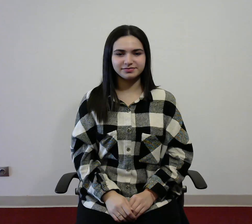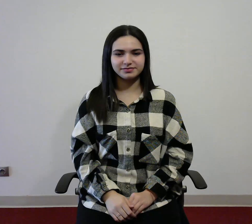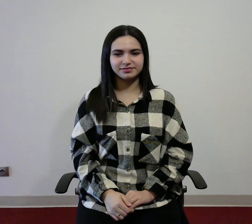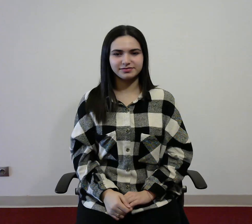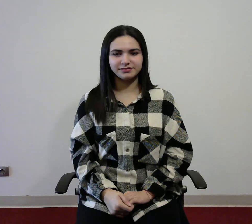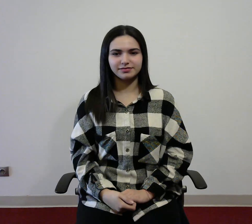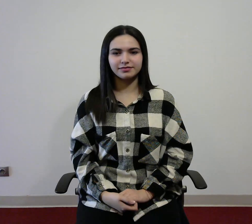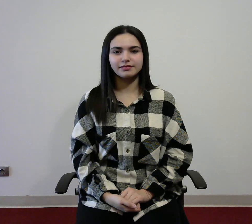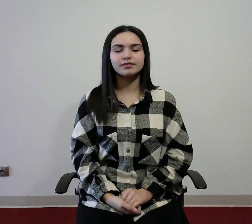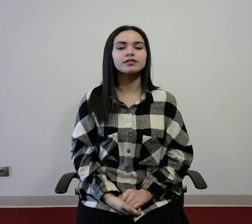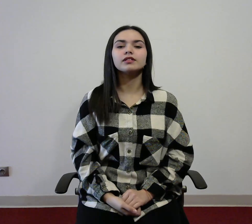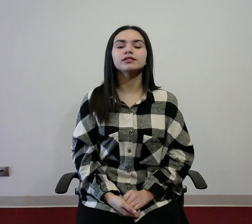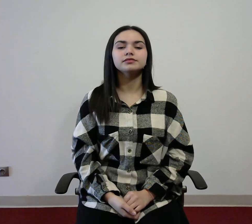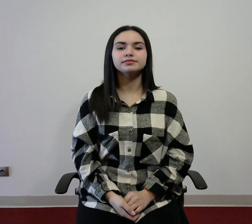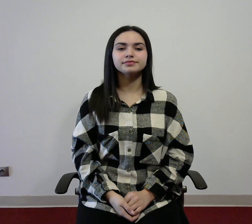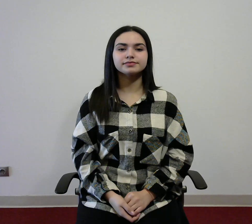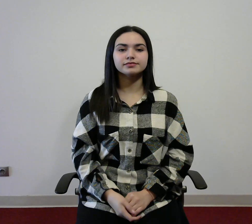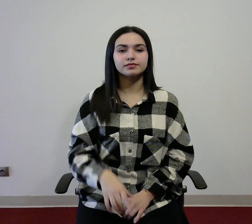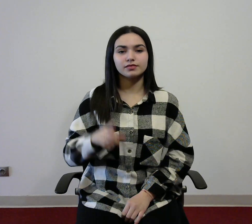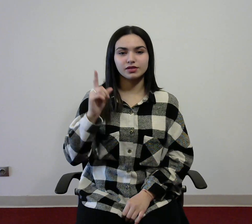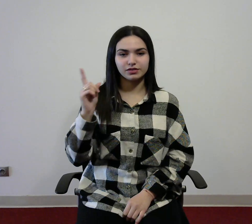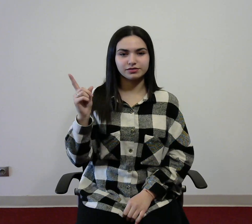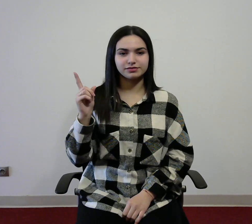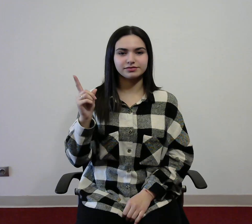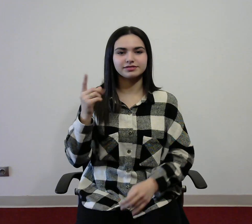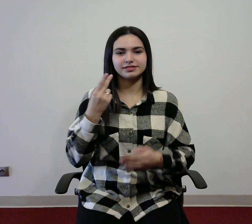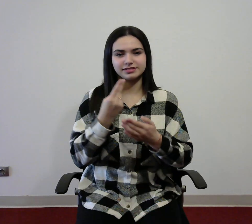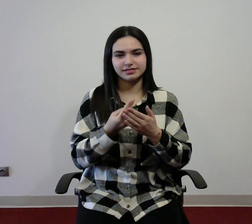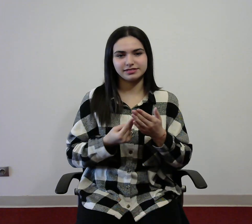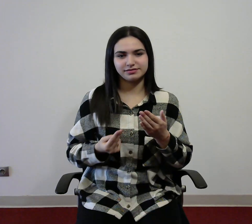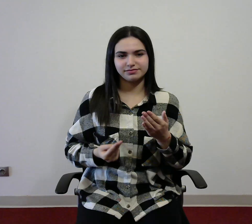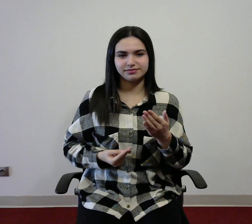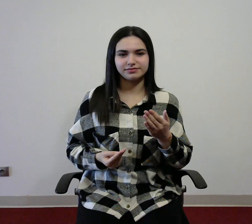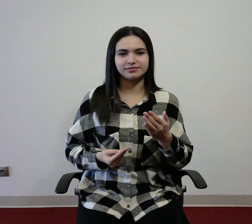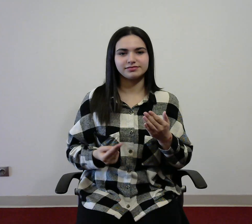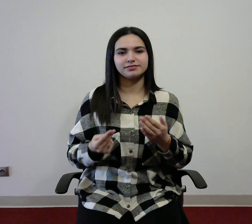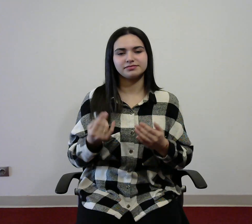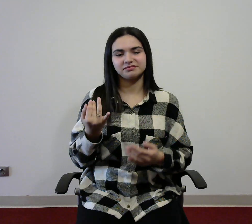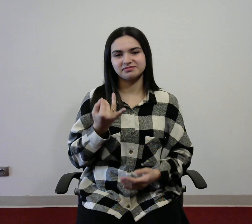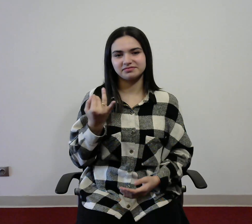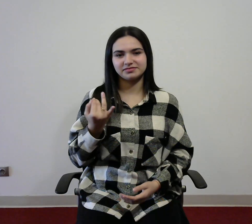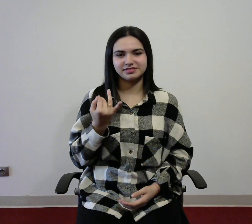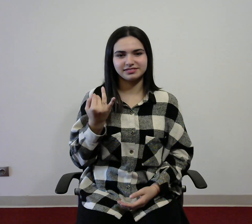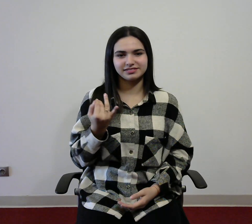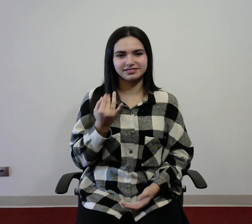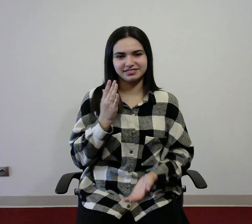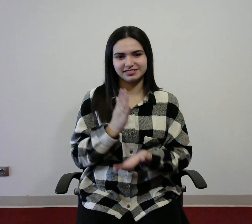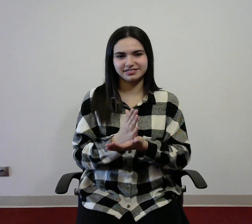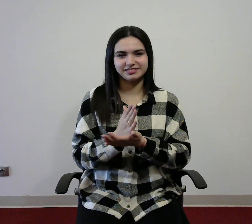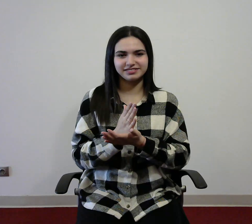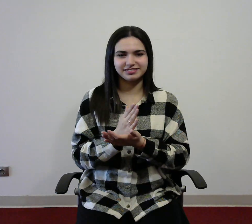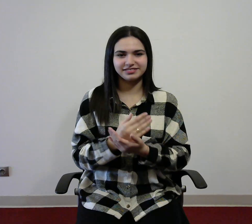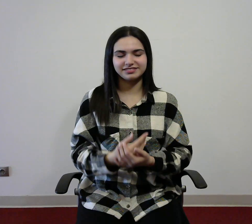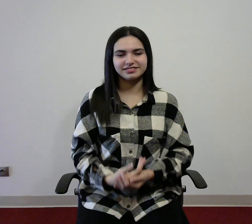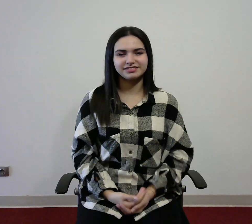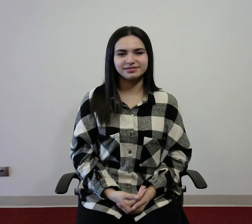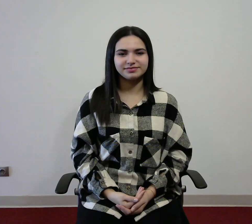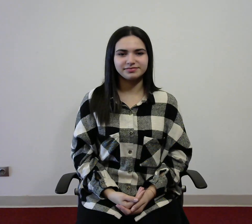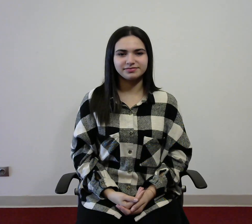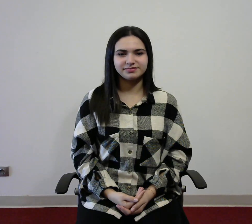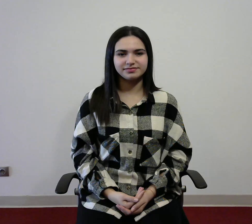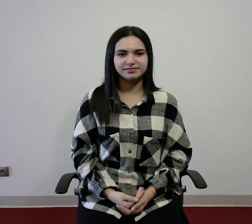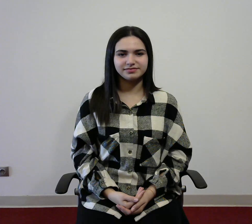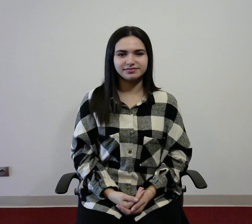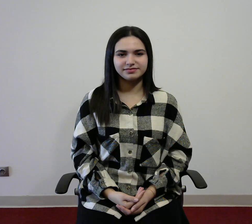Onun rəsmə marağı var